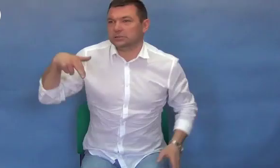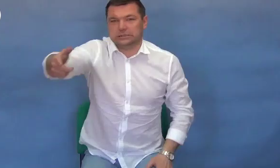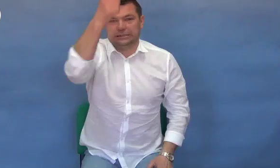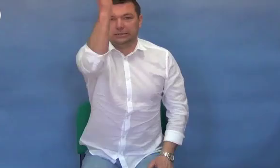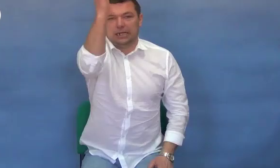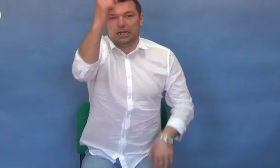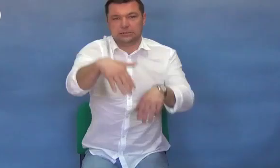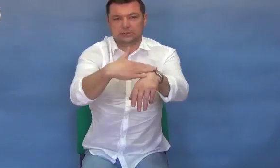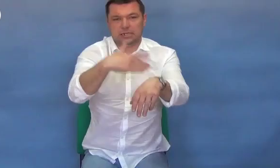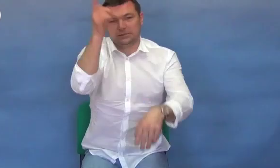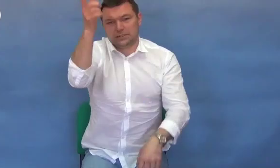Zakaz wejścia nago.